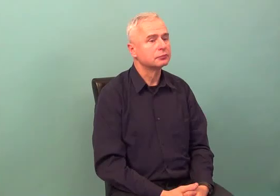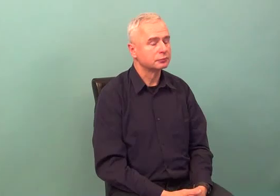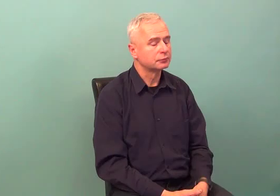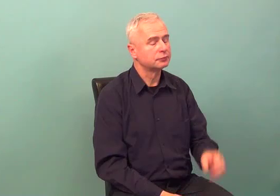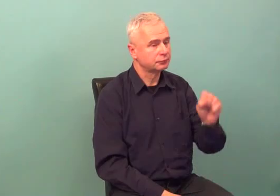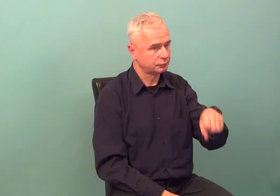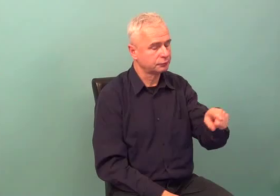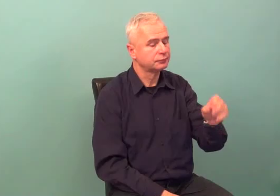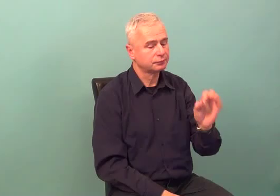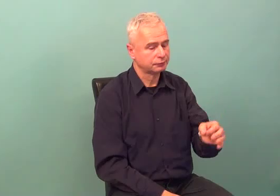Tak, ty dobrze masz.